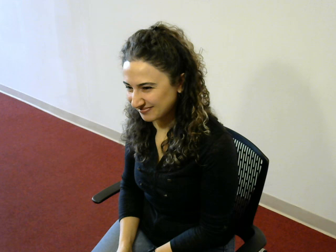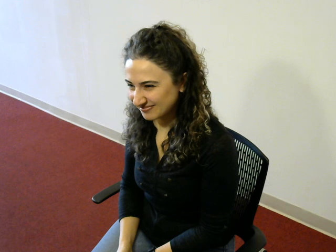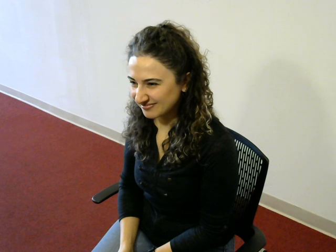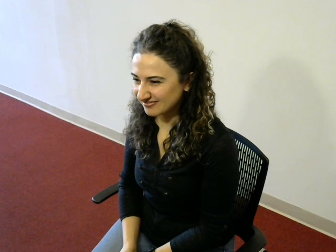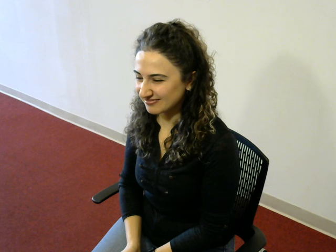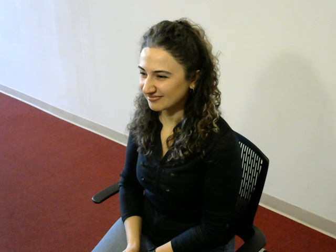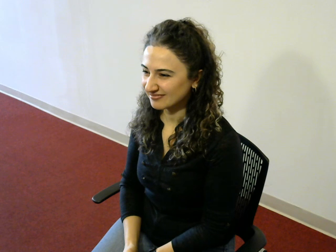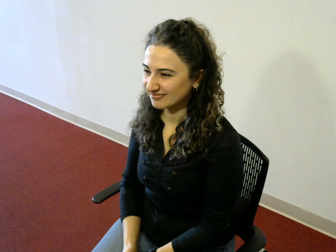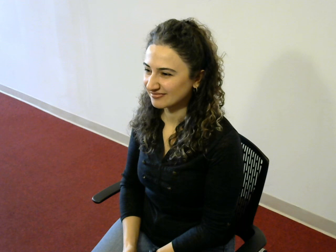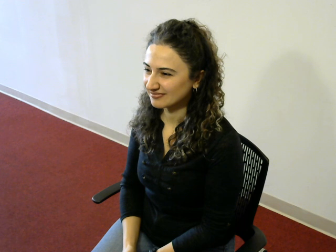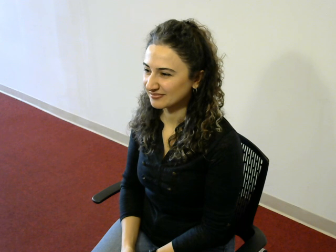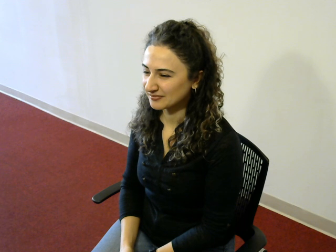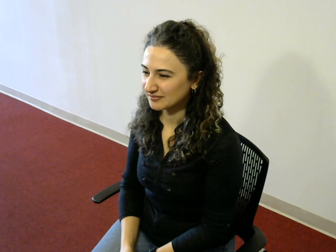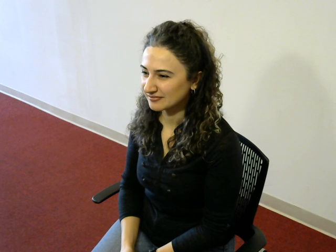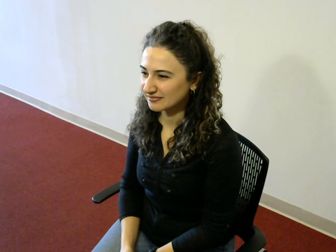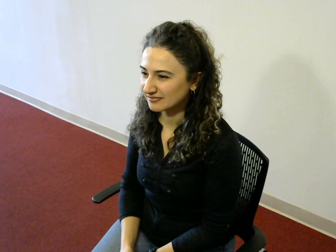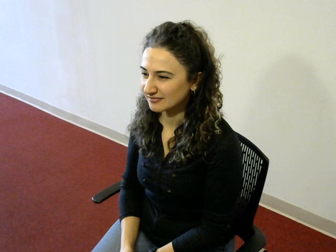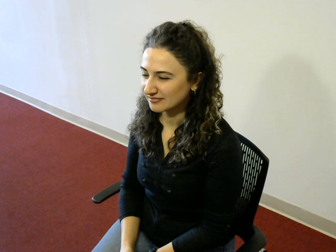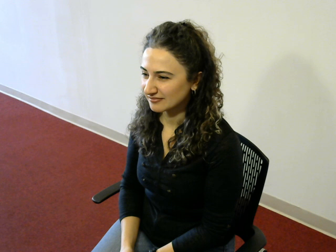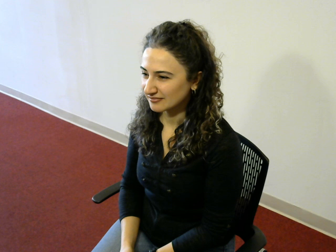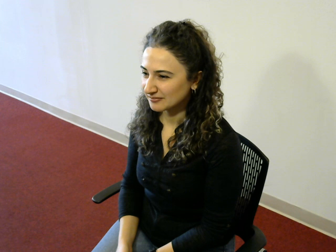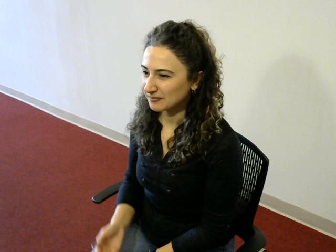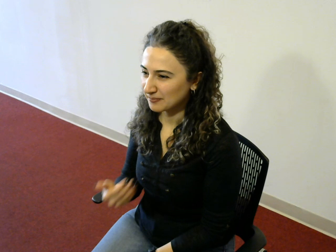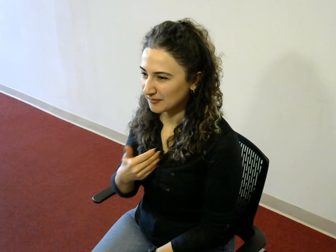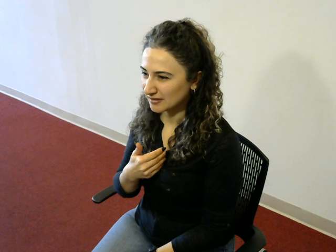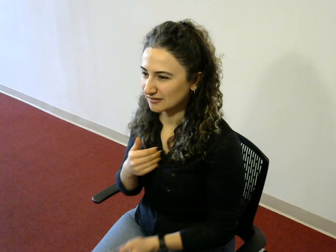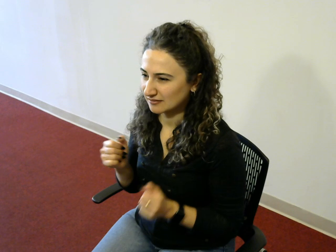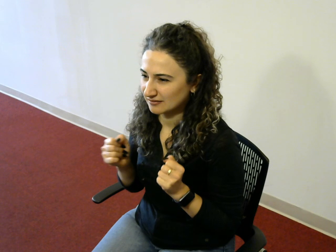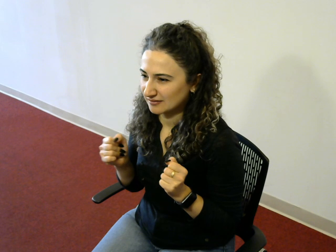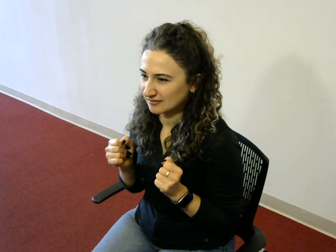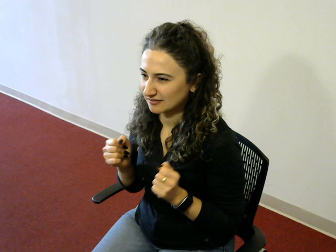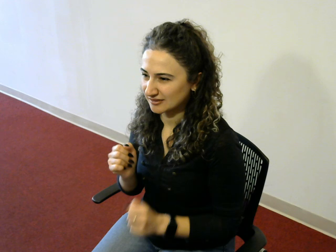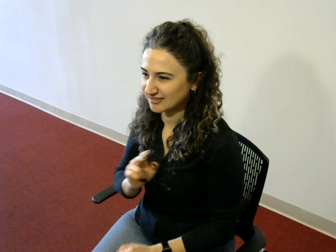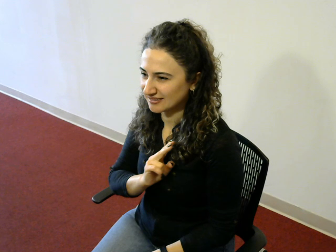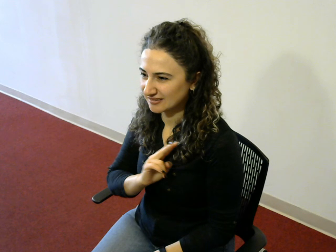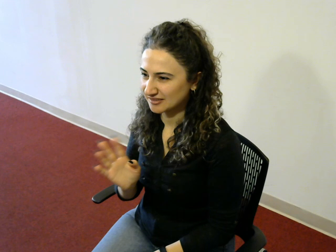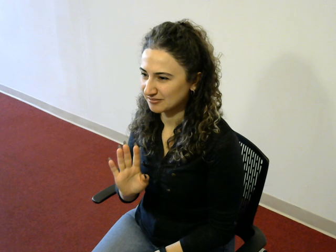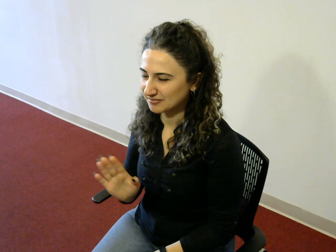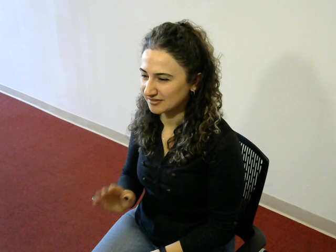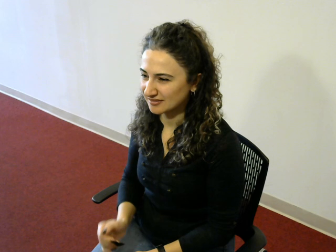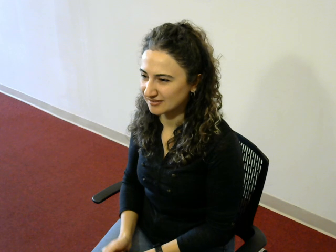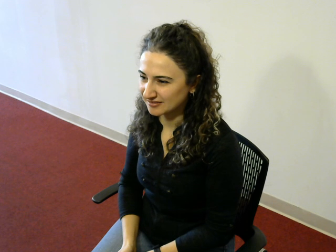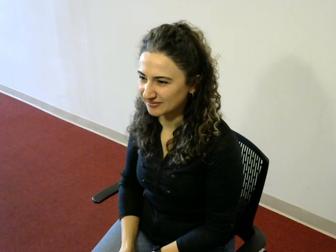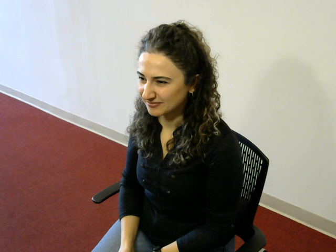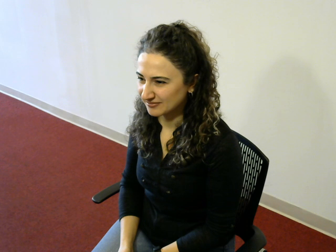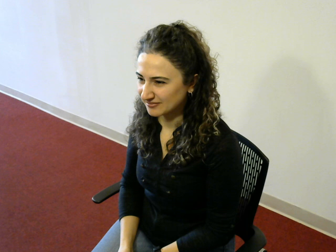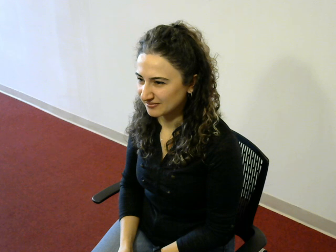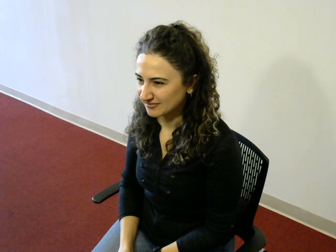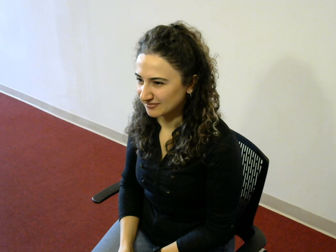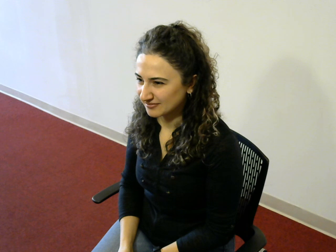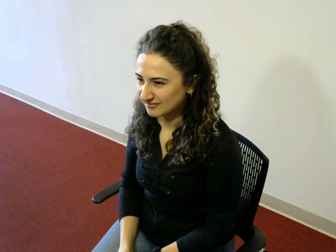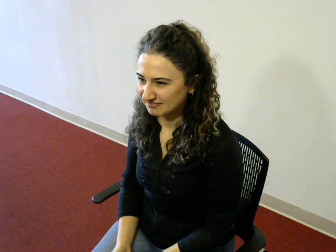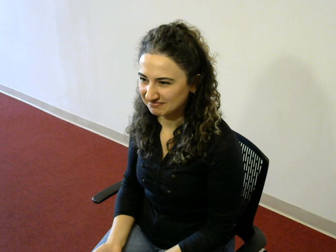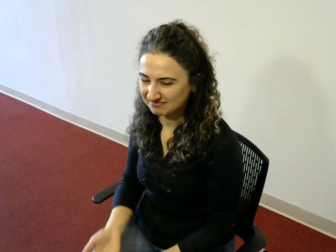Mən qışı sevmirəm